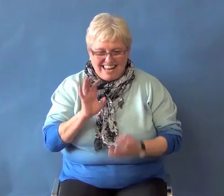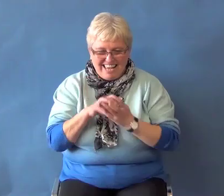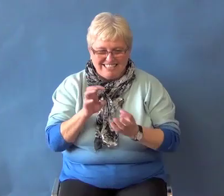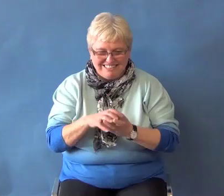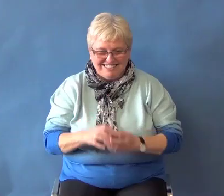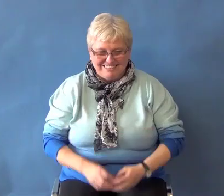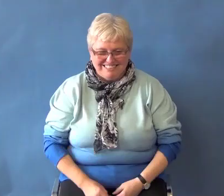Rekin.